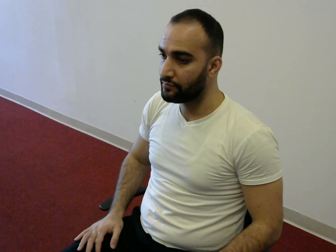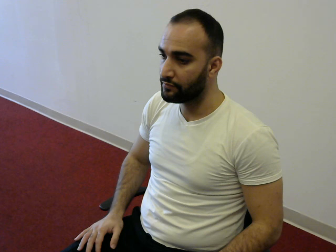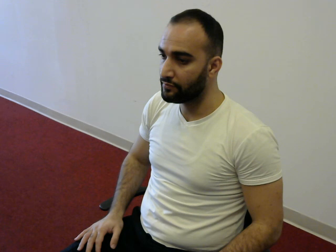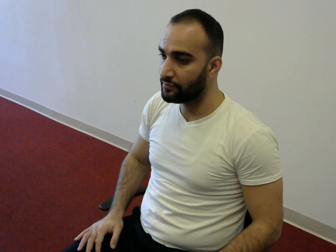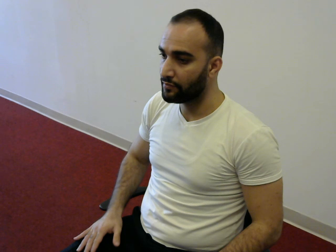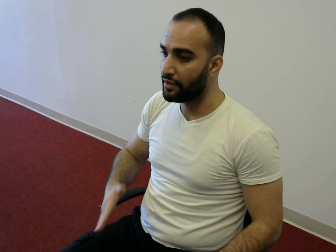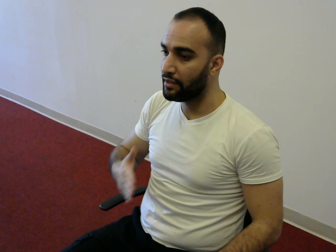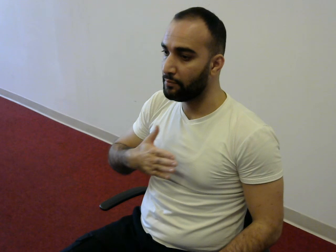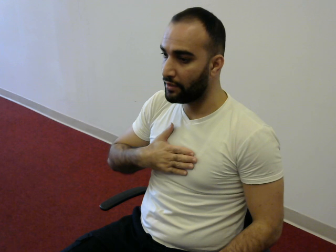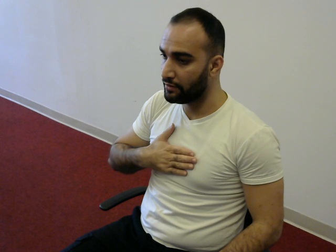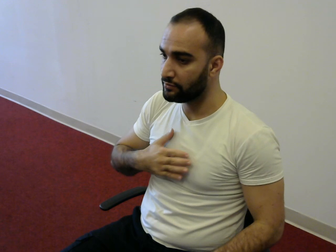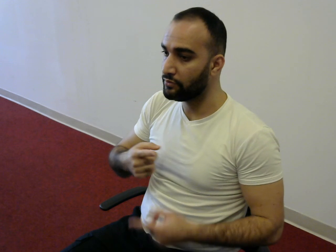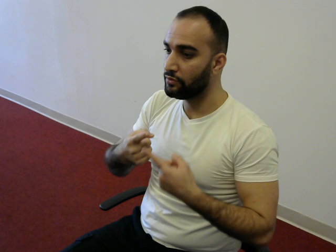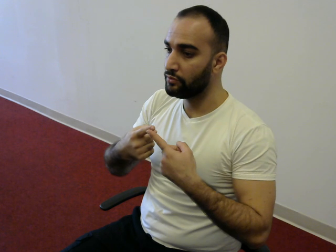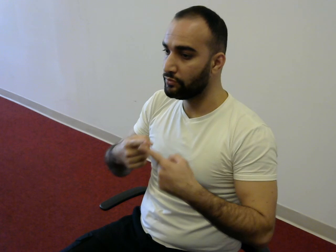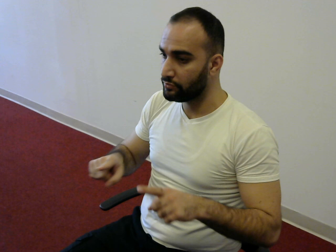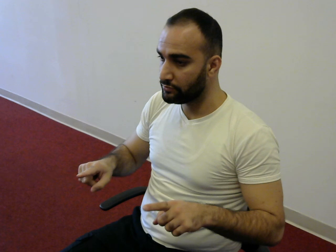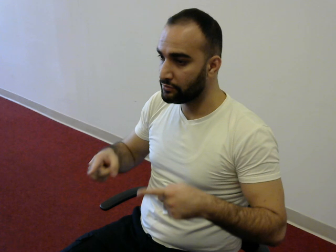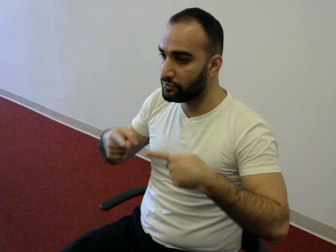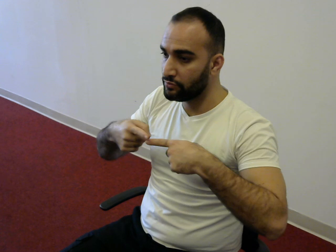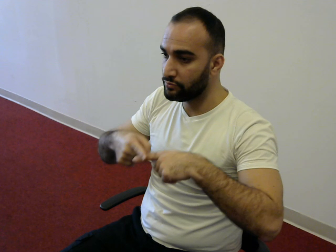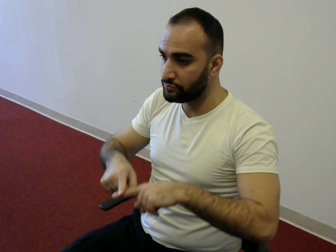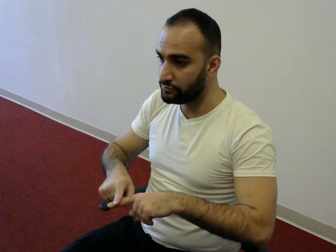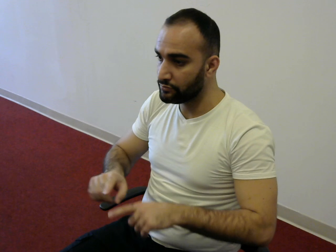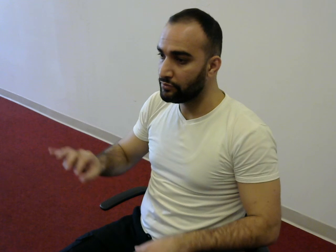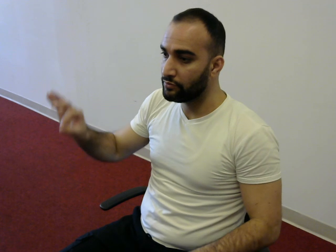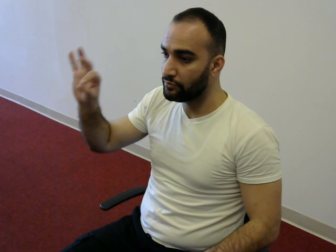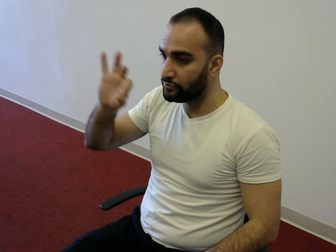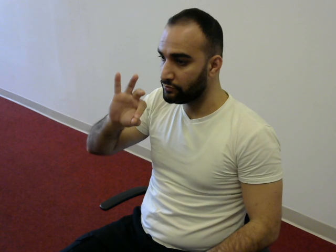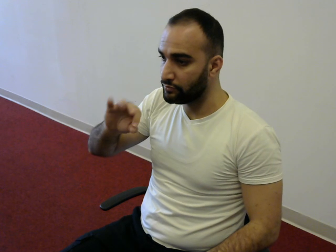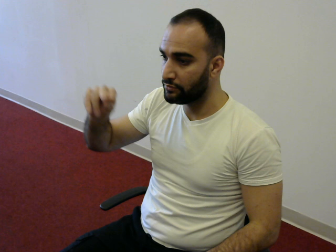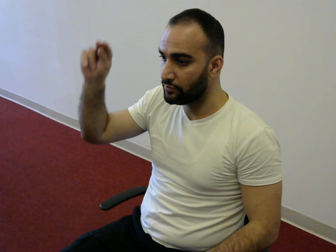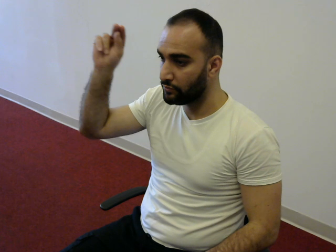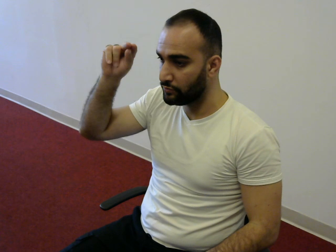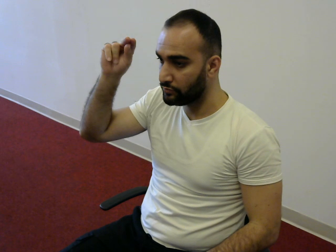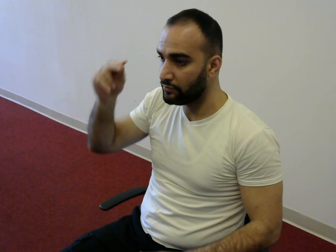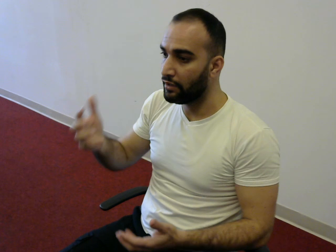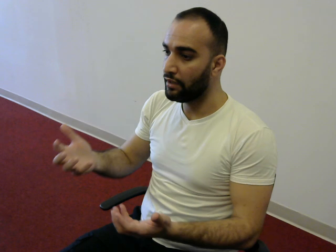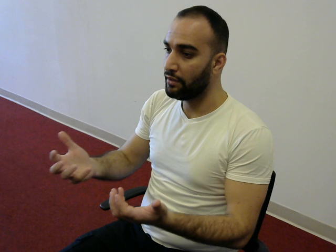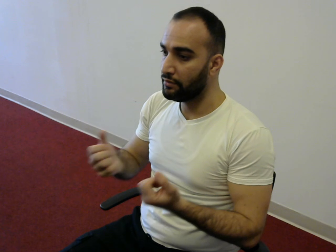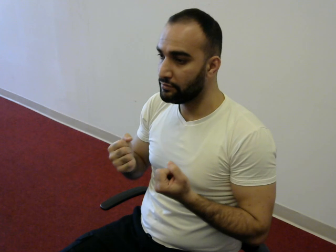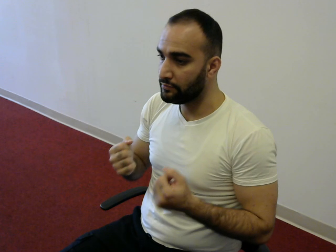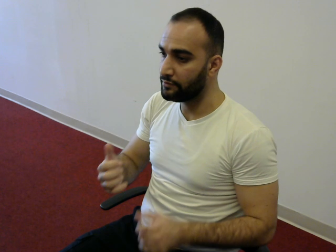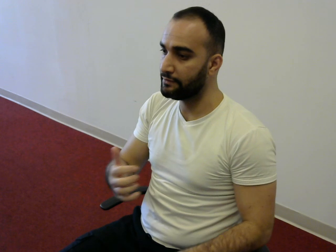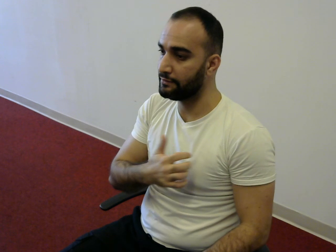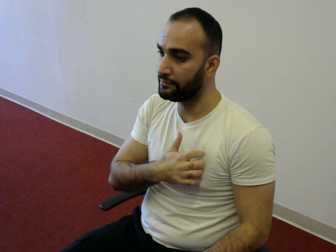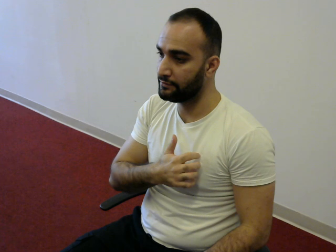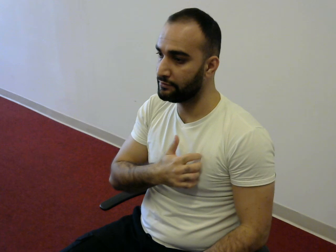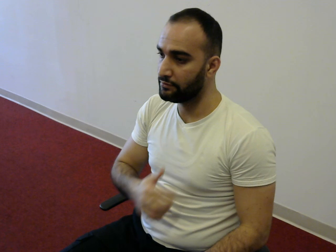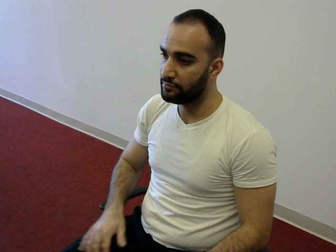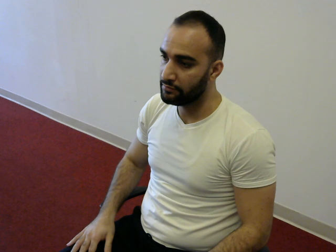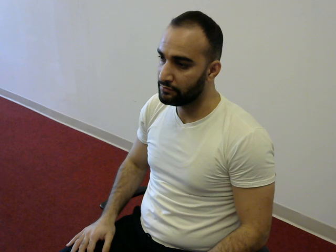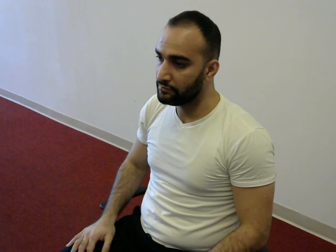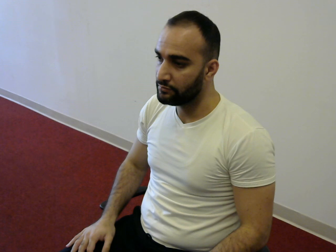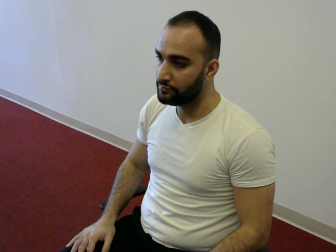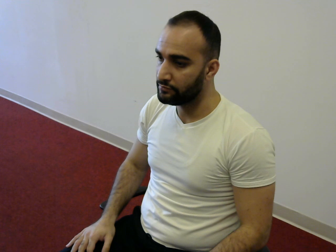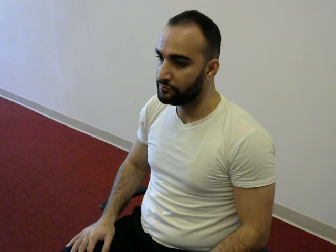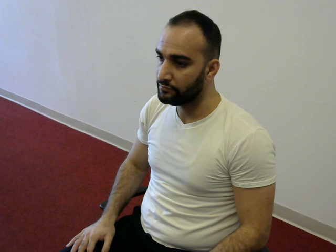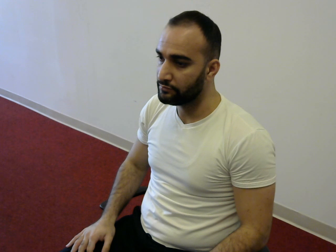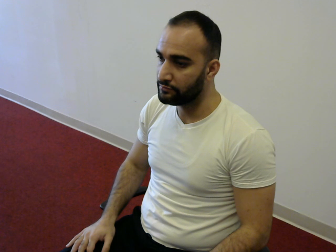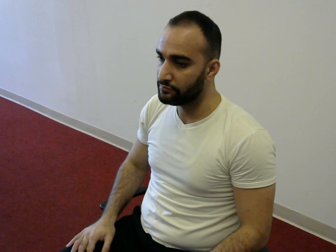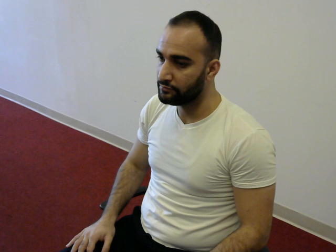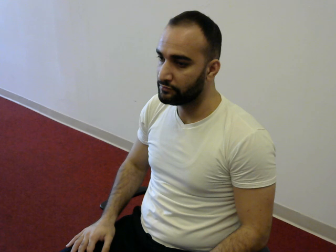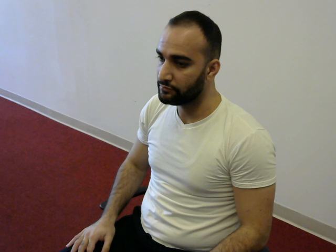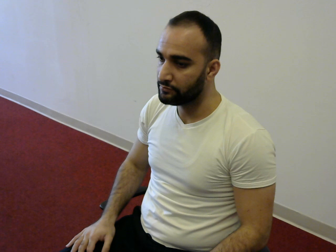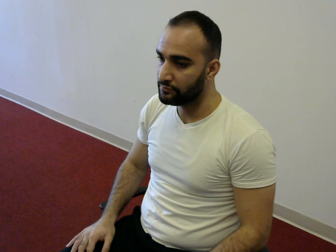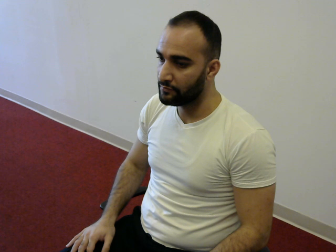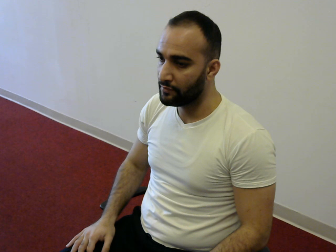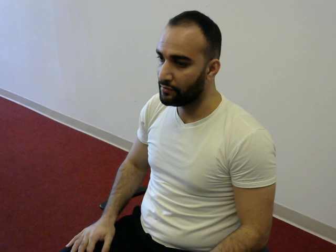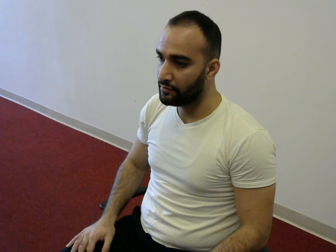Mən fərqli ixtisas üzrə təhsil almaq istəyirəm